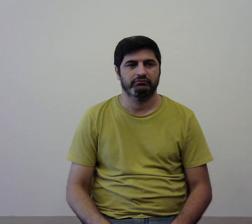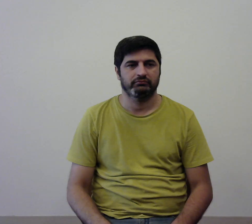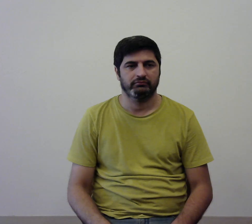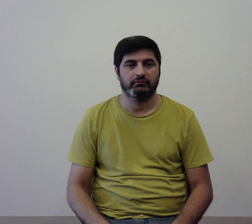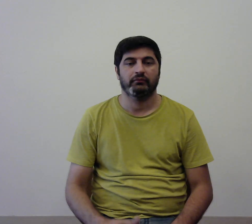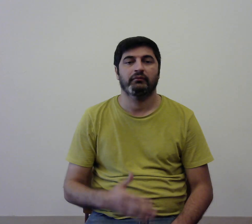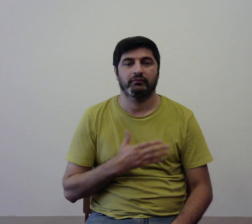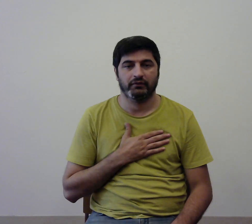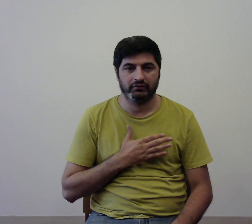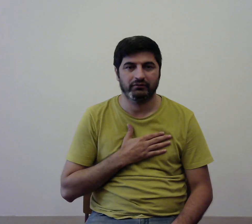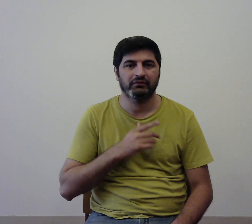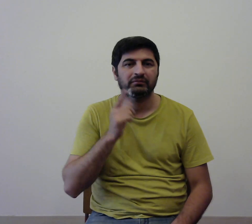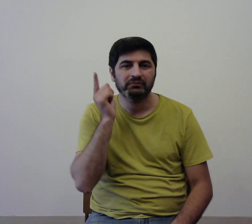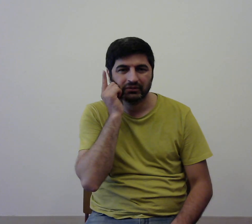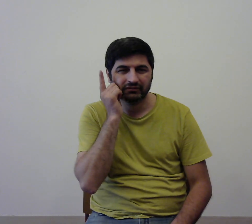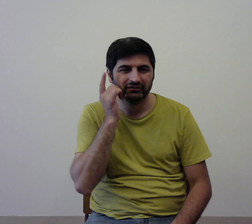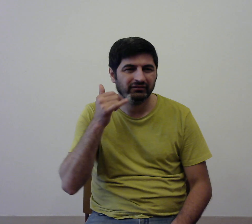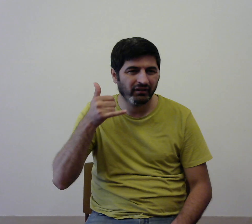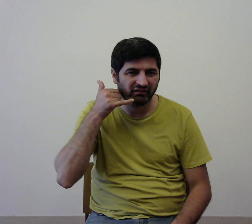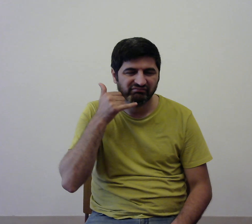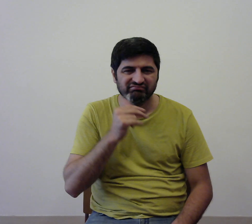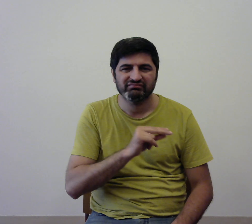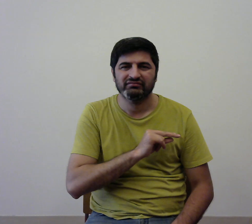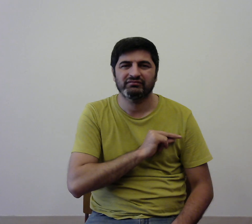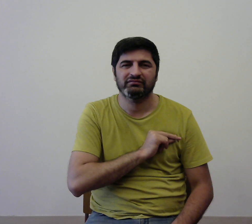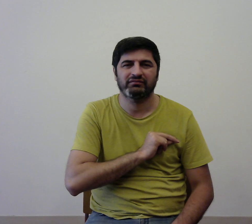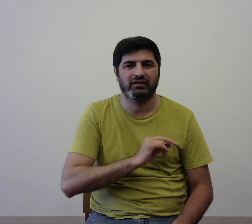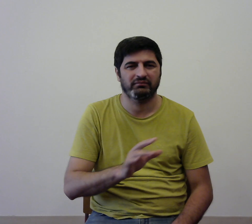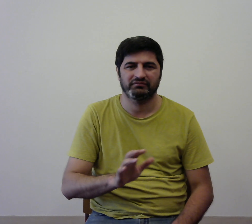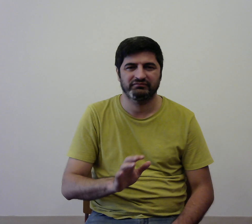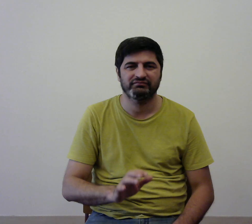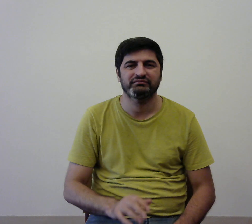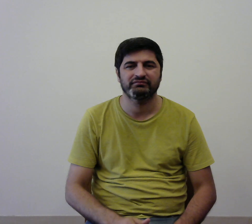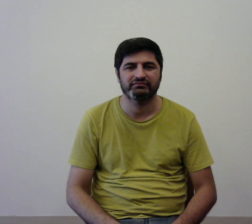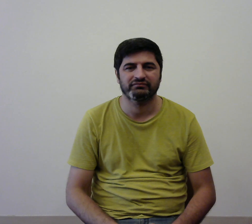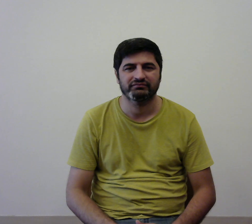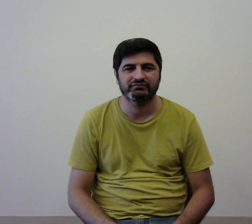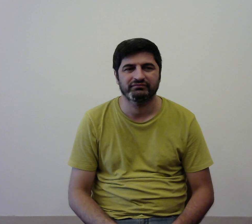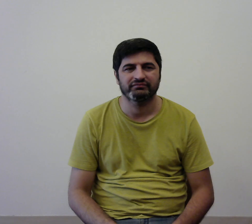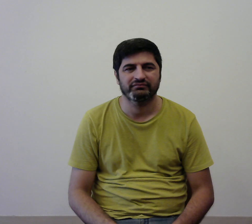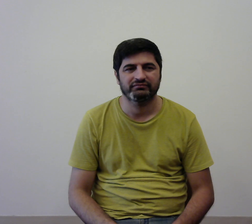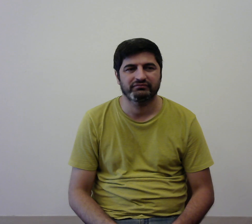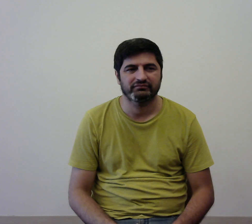Mənim mobil telefonum işləmir